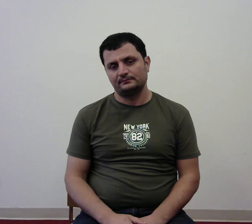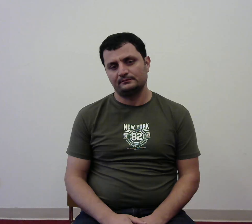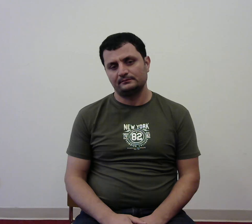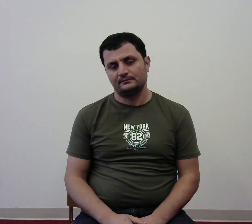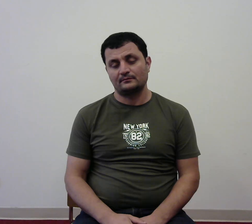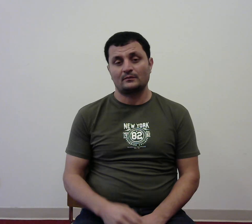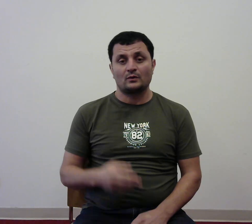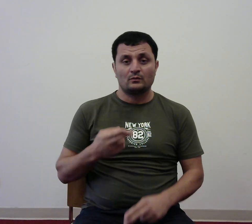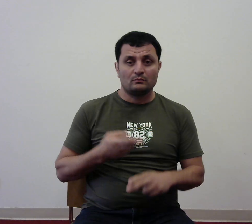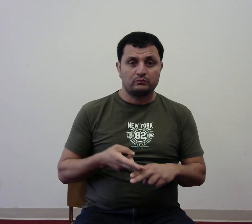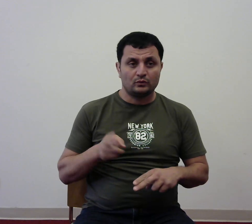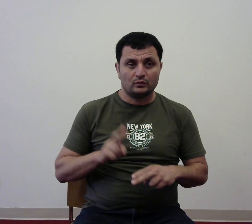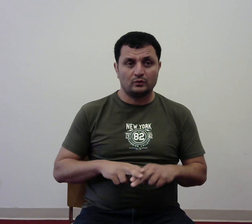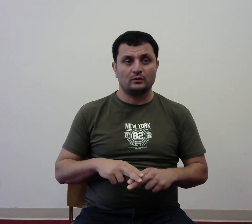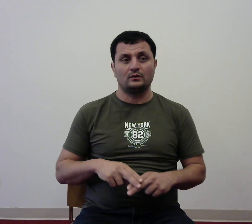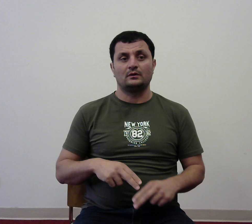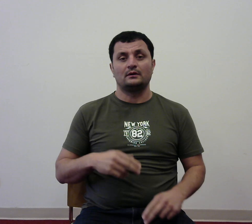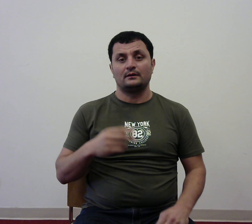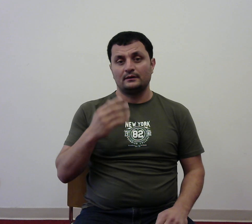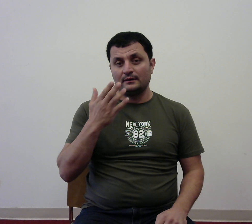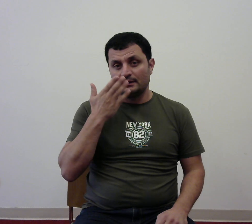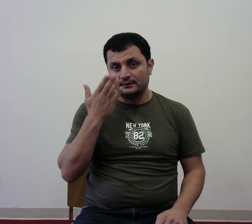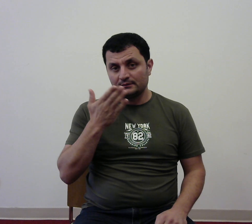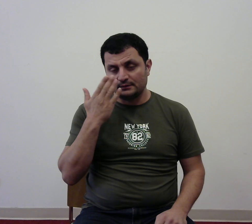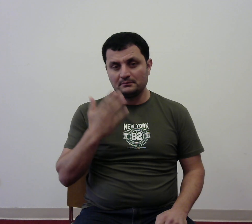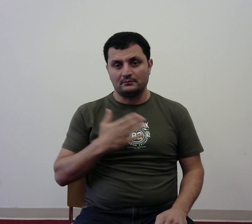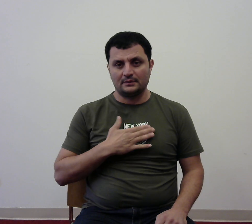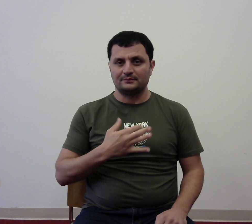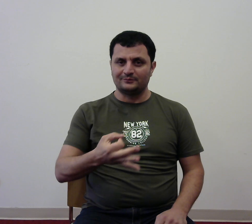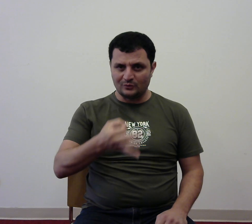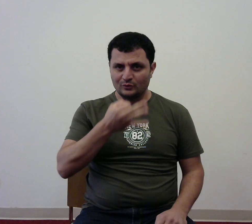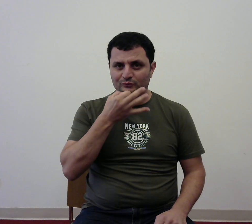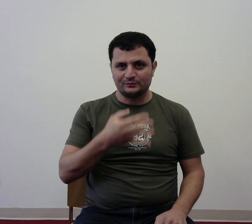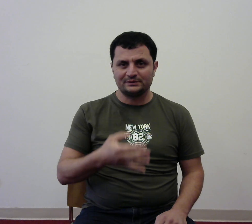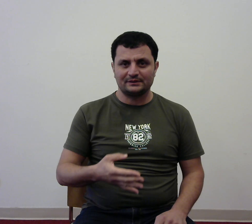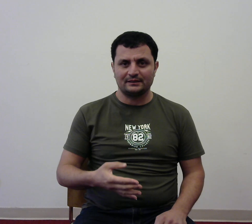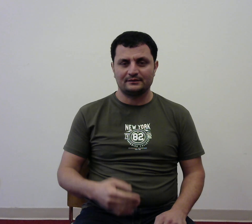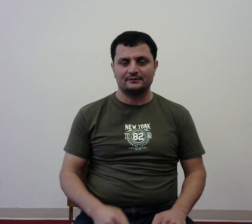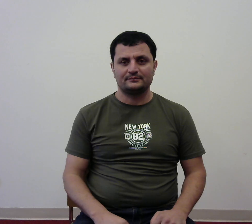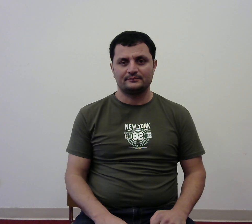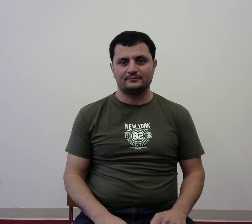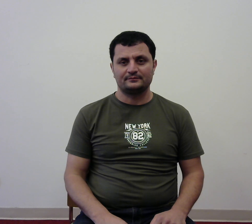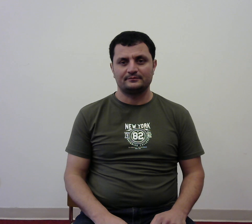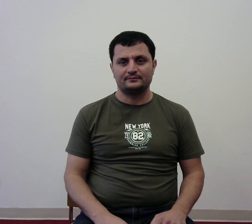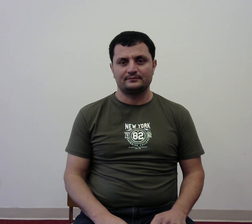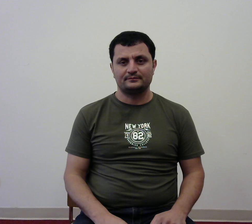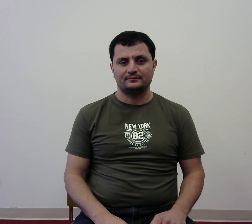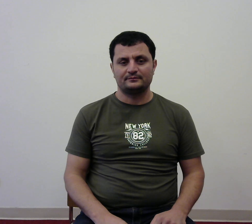Bu ətir mənim xoşuma gəlir